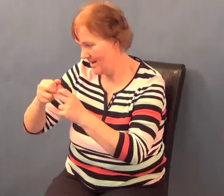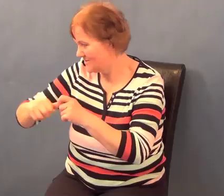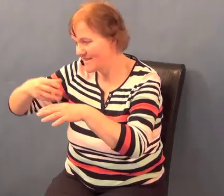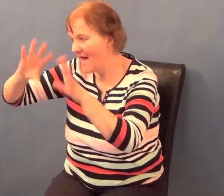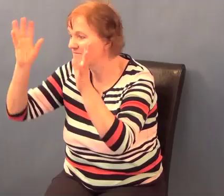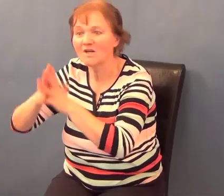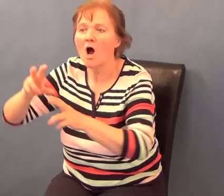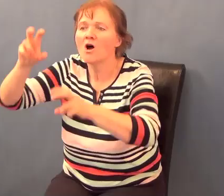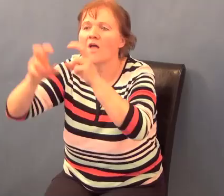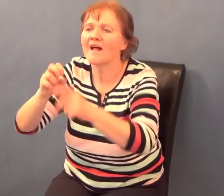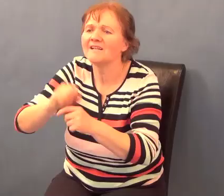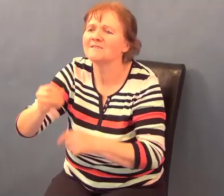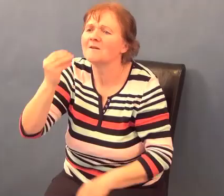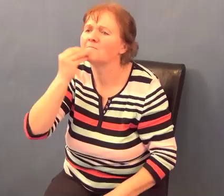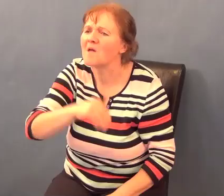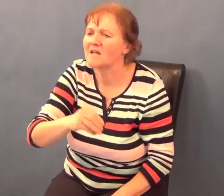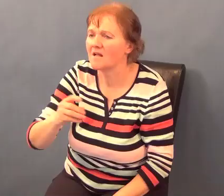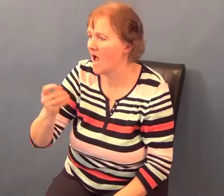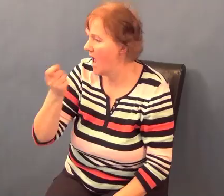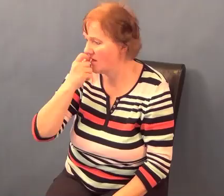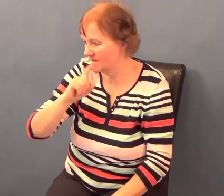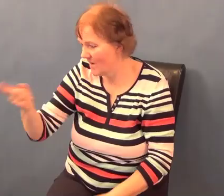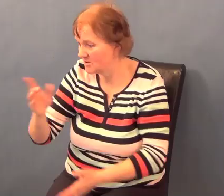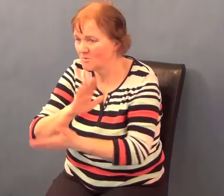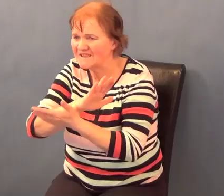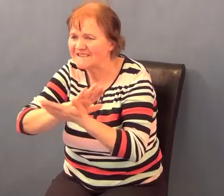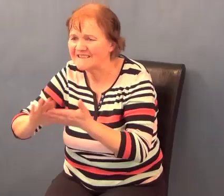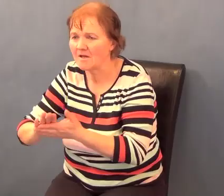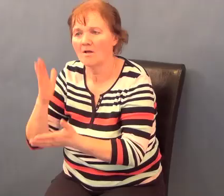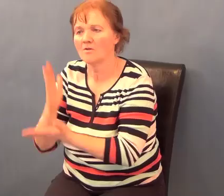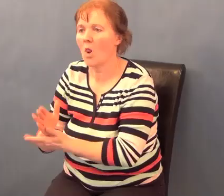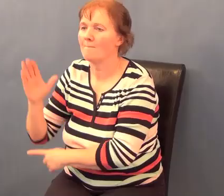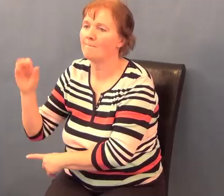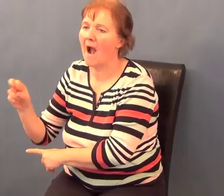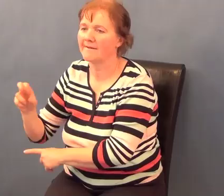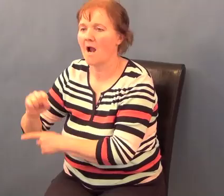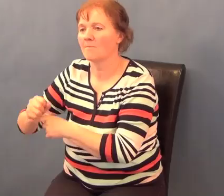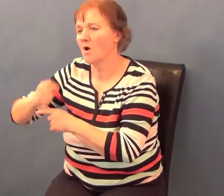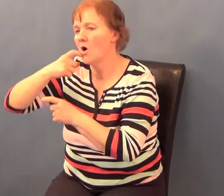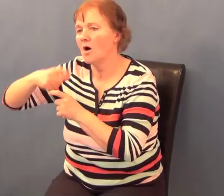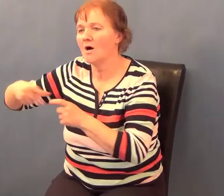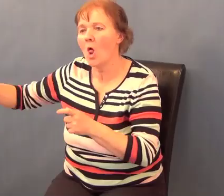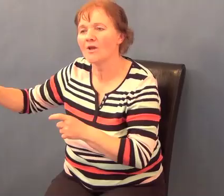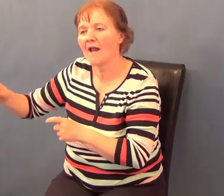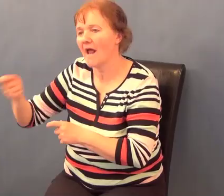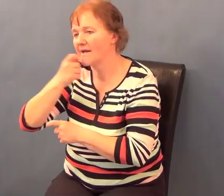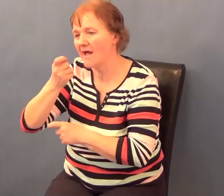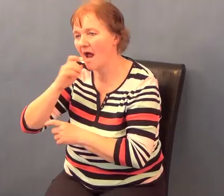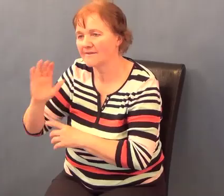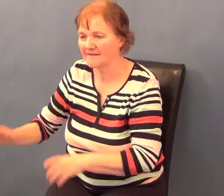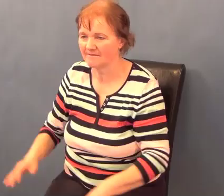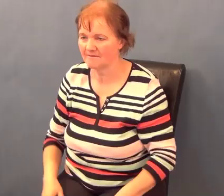Nie we wszystkich hotelach. W luksusowym hotelu brać jedzenia na górę nie wolno, tylko w barze lub w jadalni.